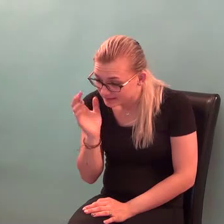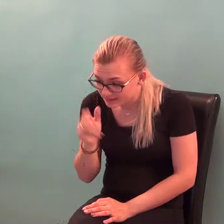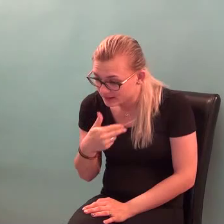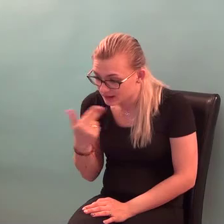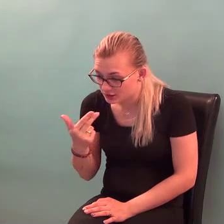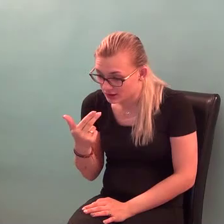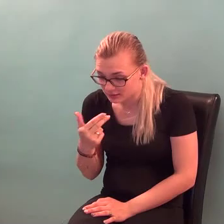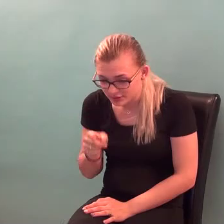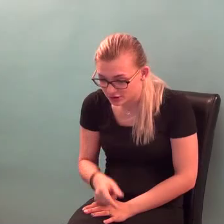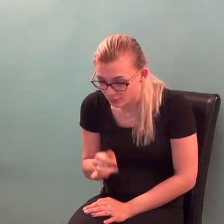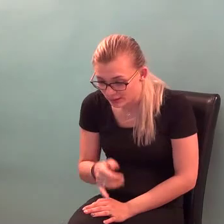Ja w niedzielę też nie mogę.